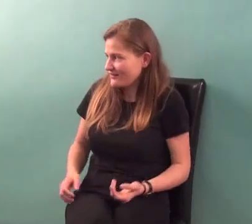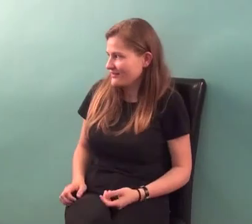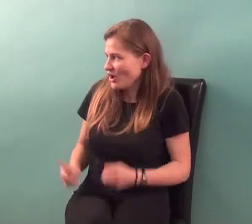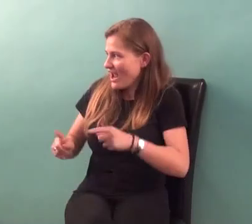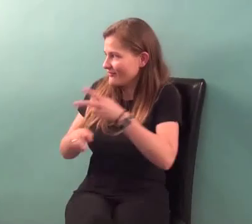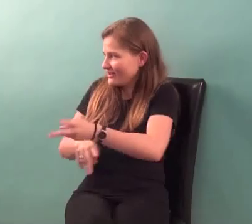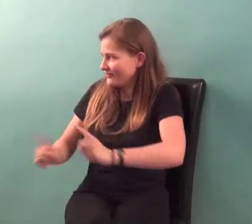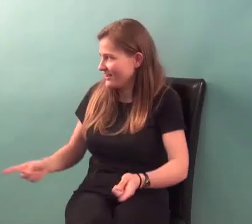To znaczy, że nie wolno wejść.